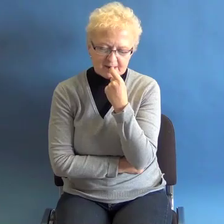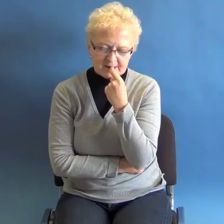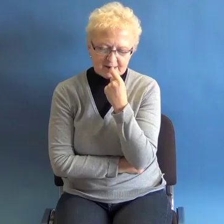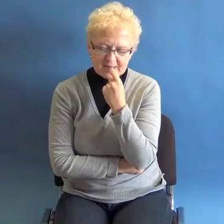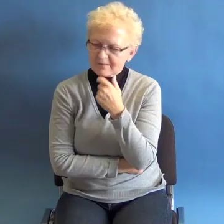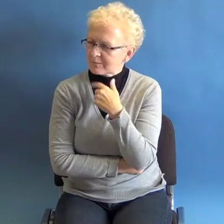Ja myślę...